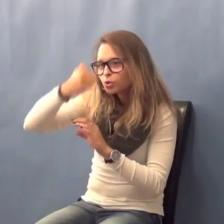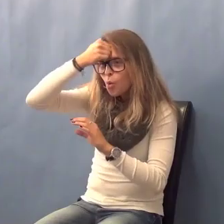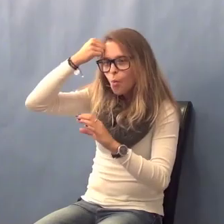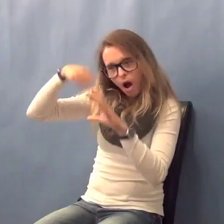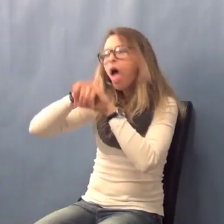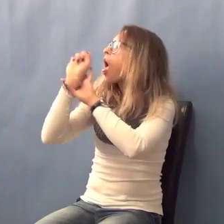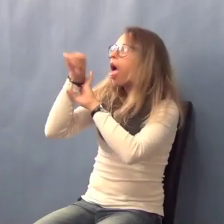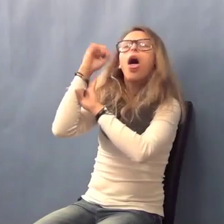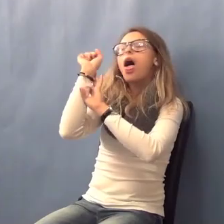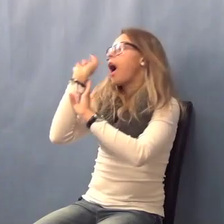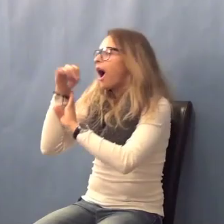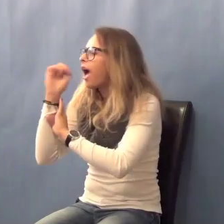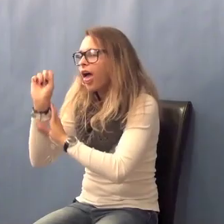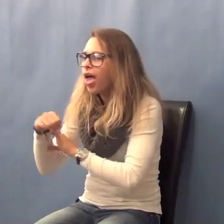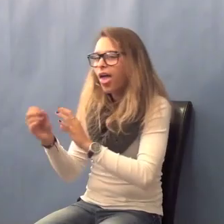Ruszał szyją, kręcił dookoła, z tym naczyniem na głowie.